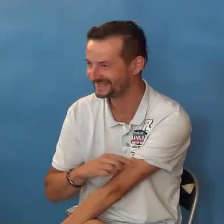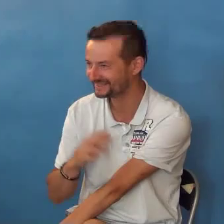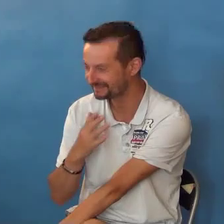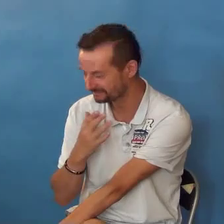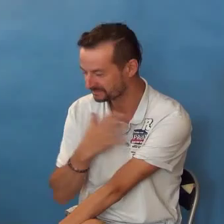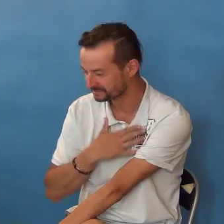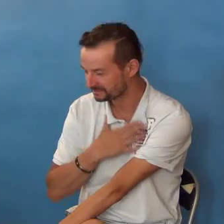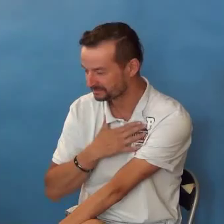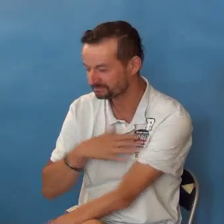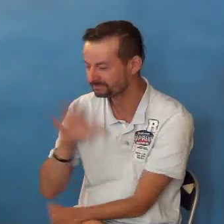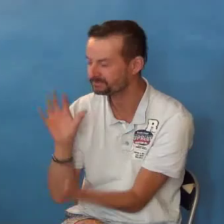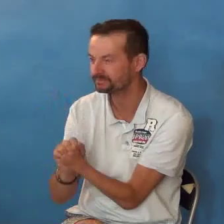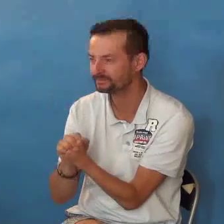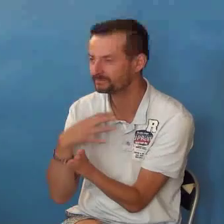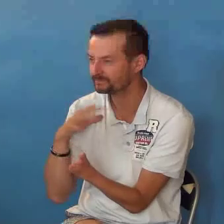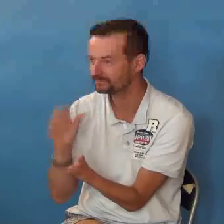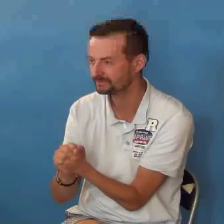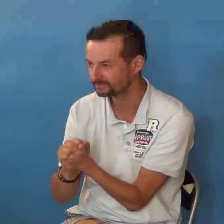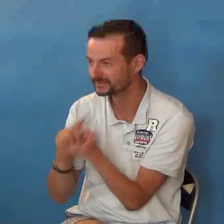Sobota zajęta.